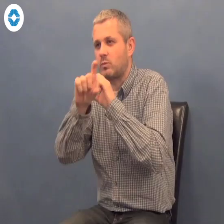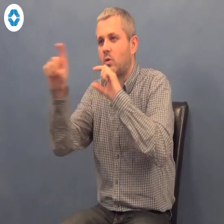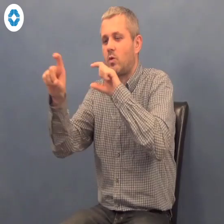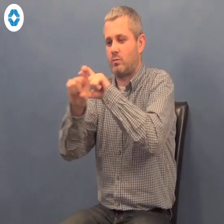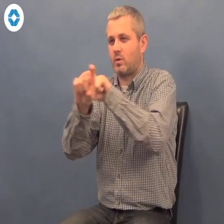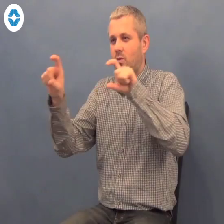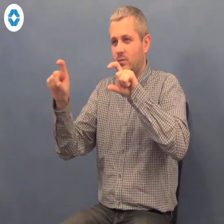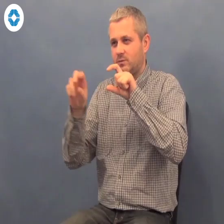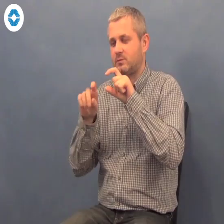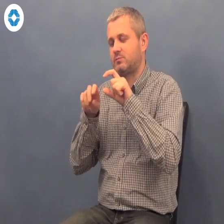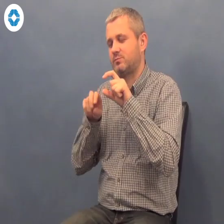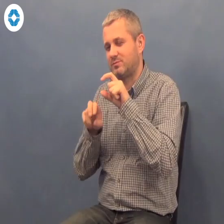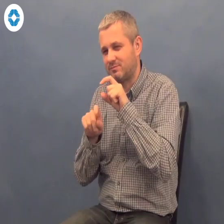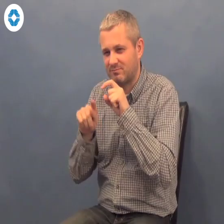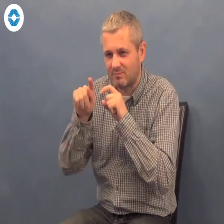Wchodzi do bloku.